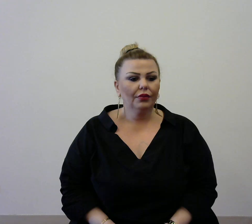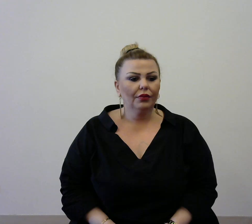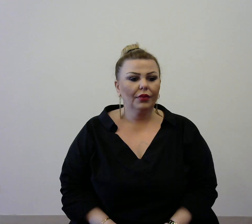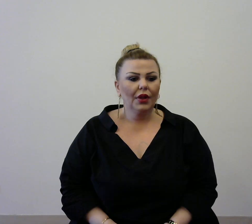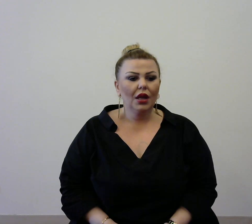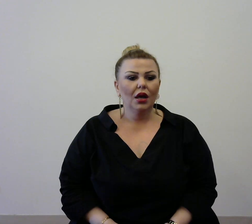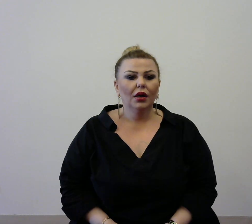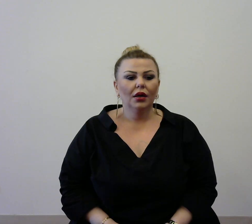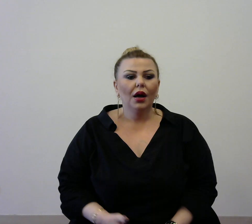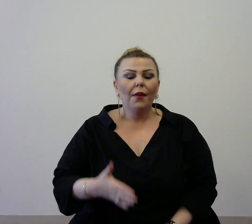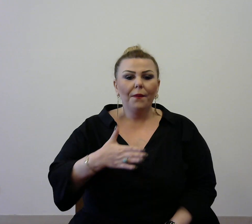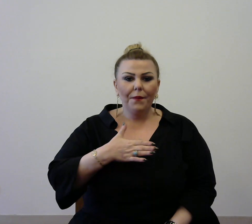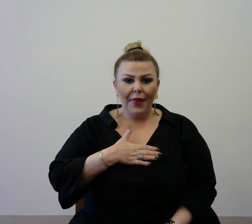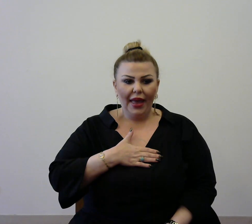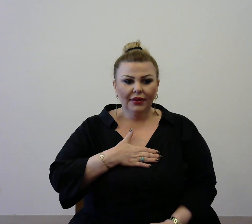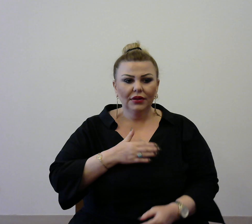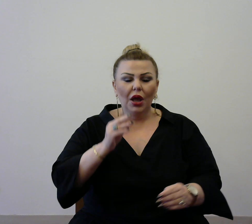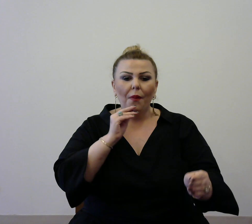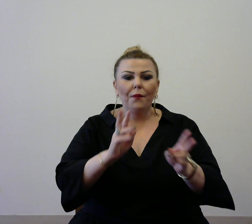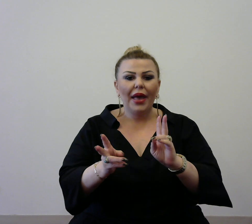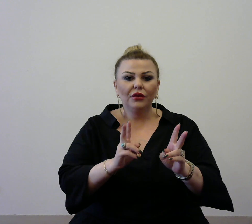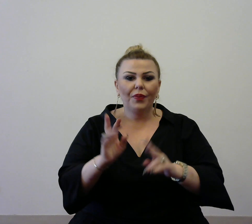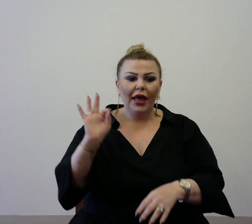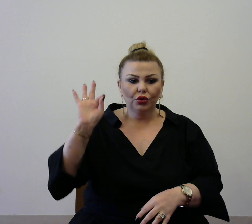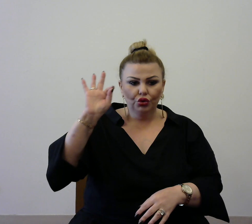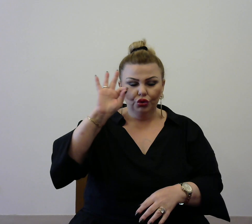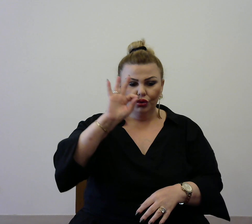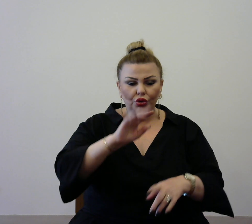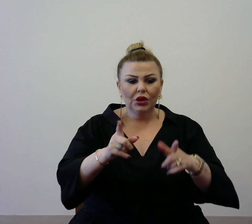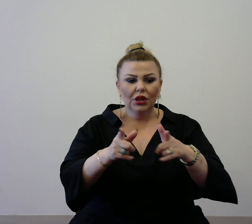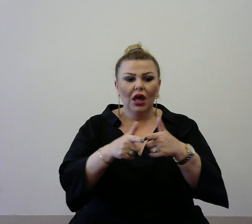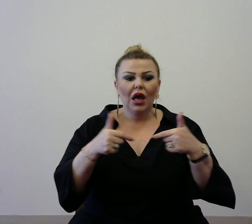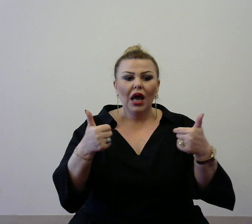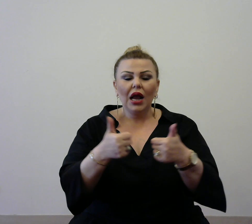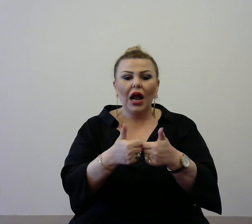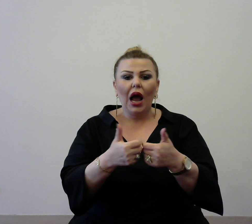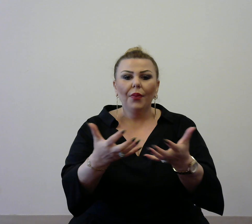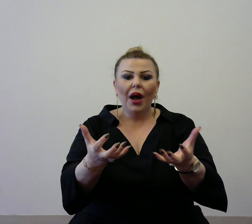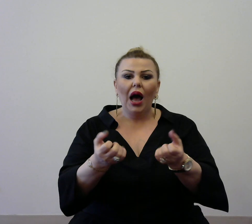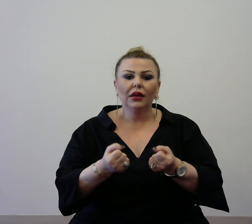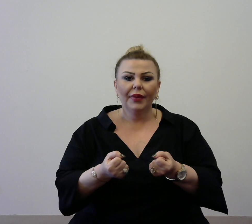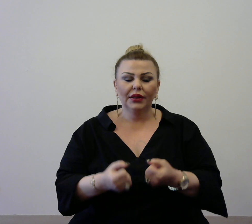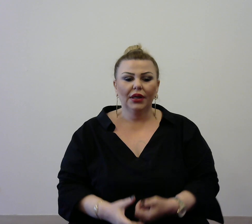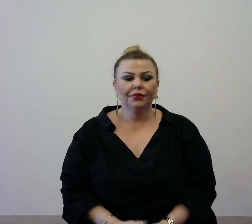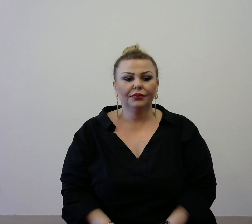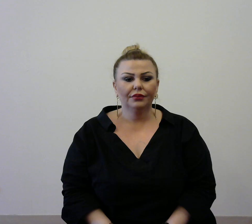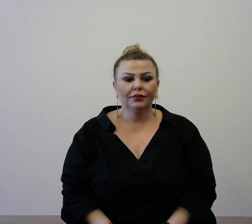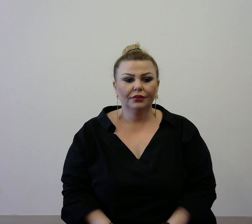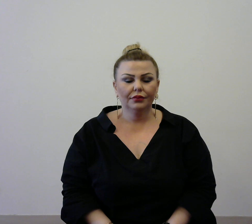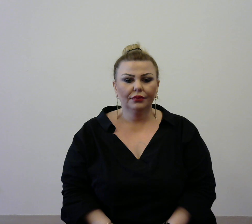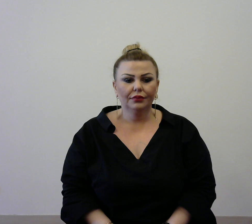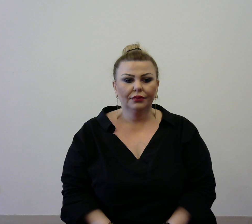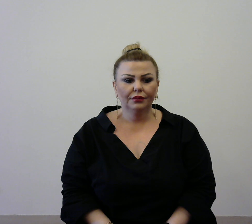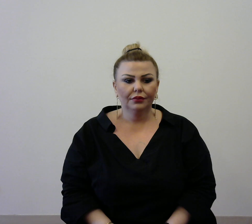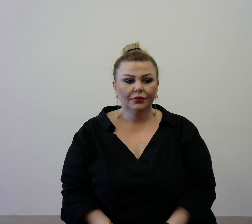Mən mətbəx üçün qab almalıyam